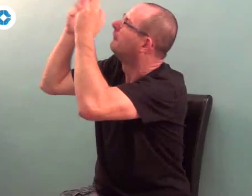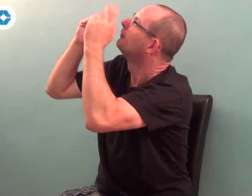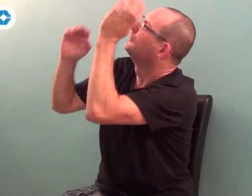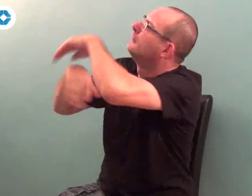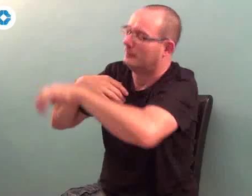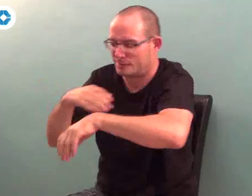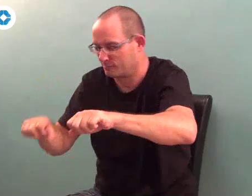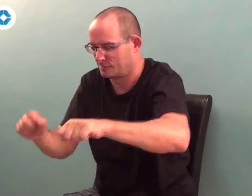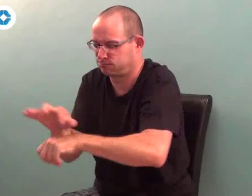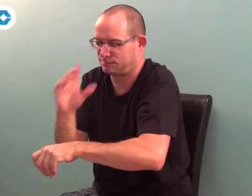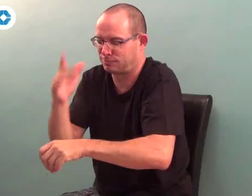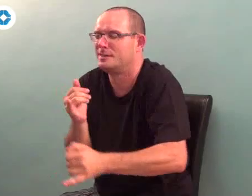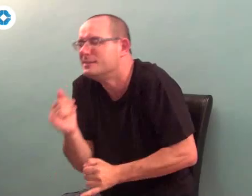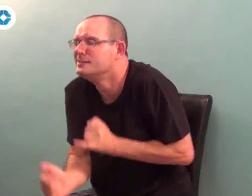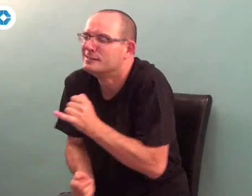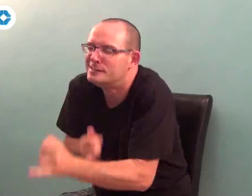Mocno trzyma ciężki rower i pedałuje z mozołem przed siebie.